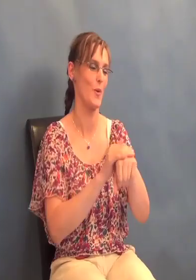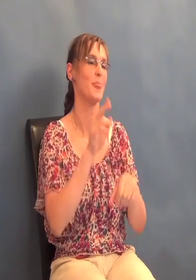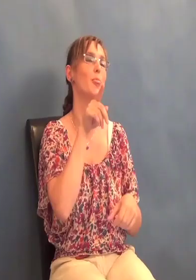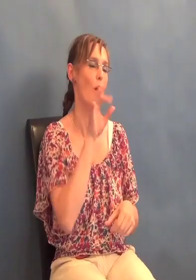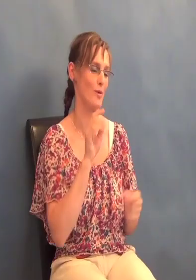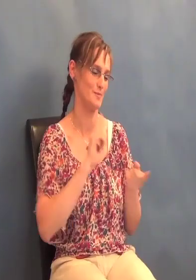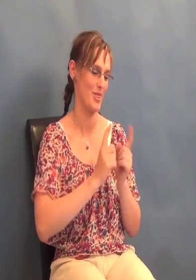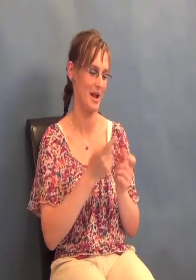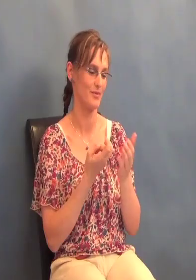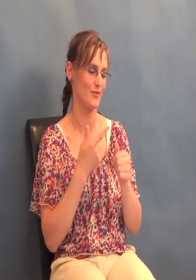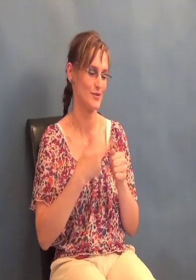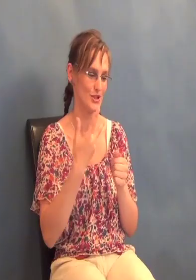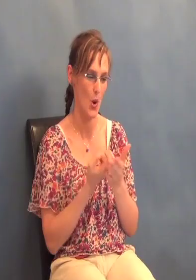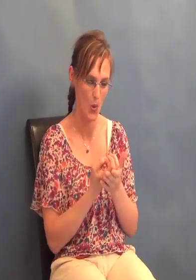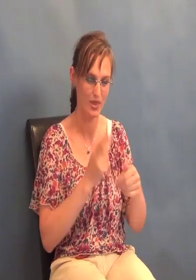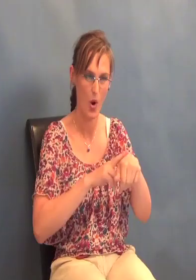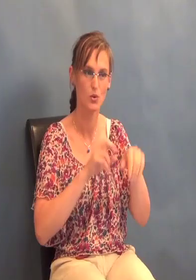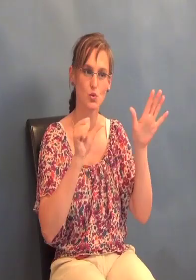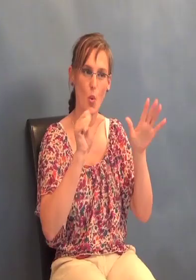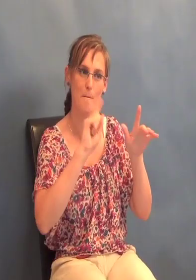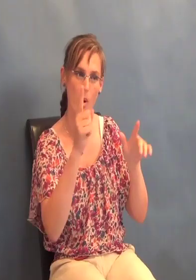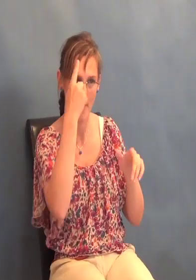To spotkamy się we wtorek dwudziestego trzeciego lutego po godzinie szóstej - pamiętaj!